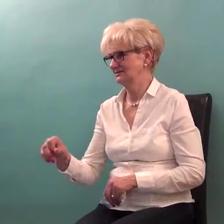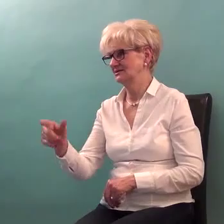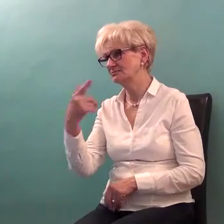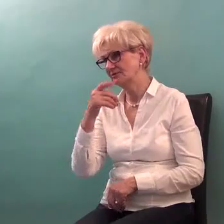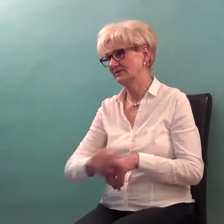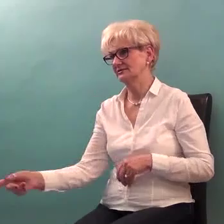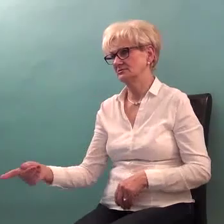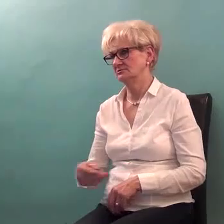Mówiłam, że jest.